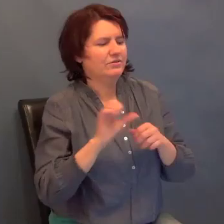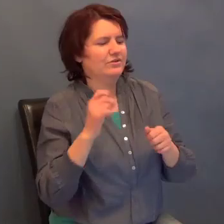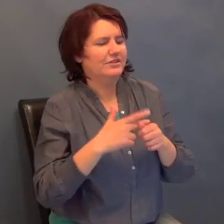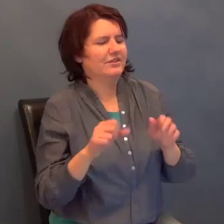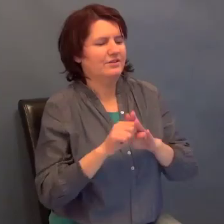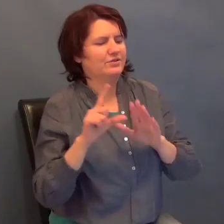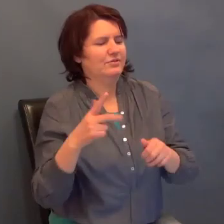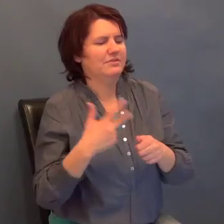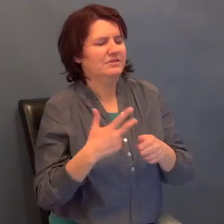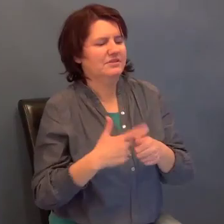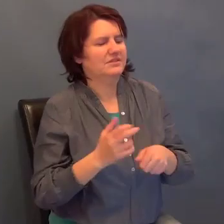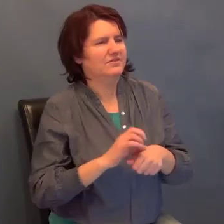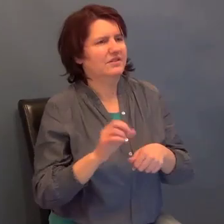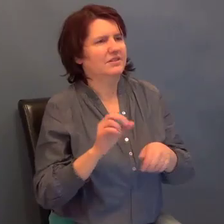Od szóstej trzydzieści do siódmej trzydzieści.